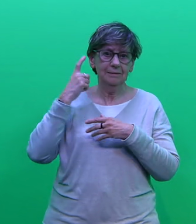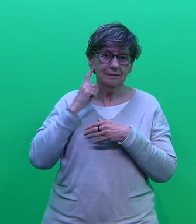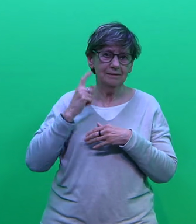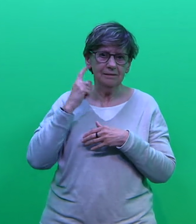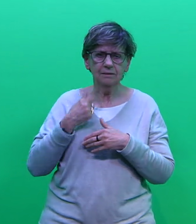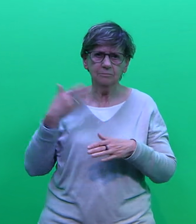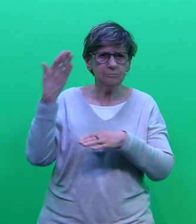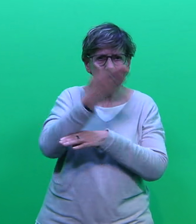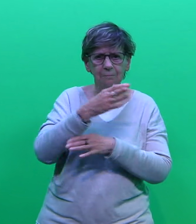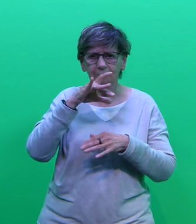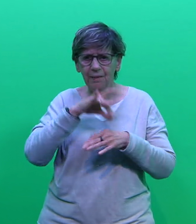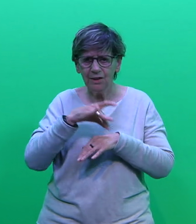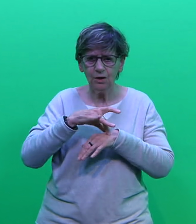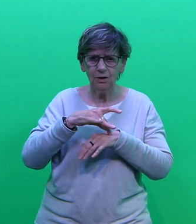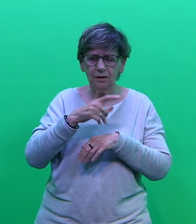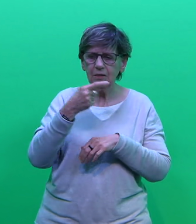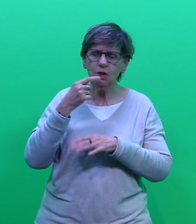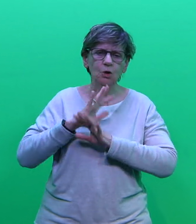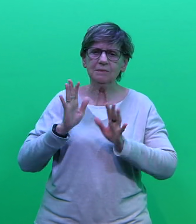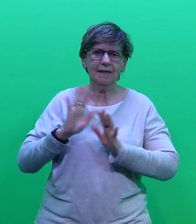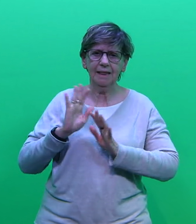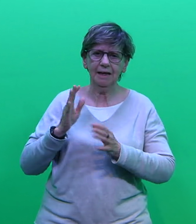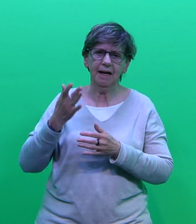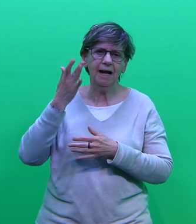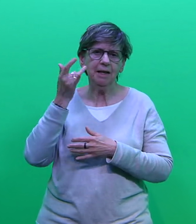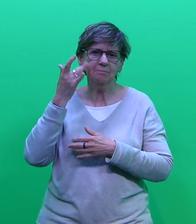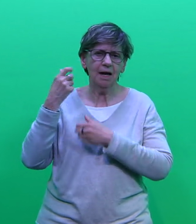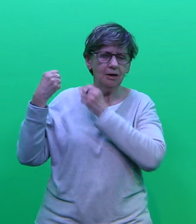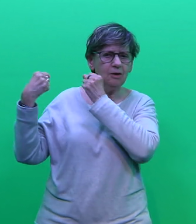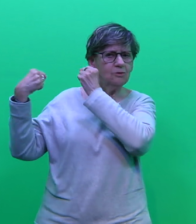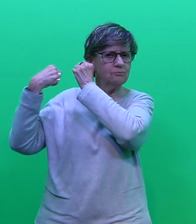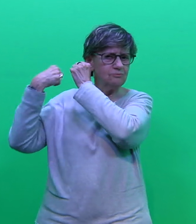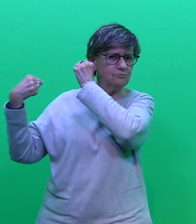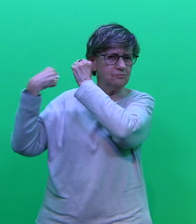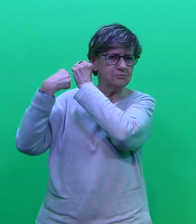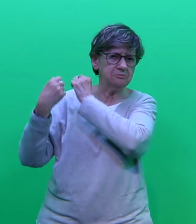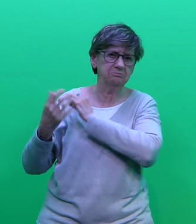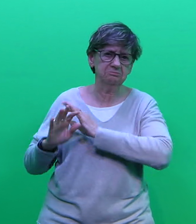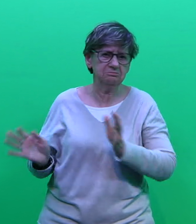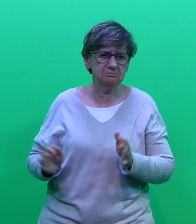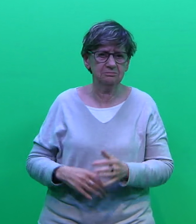Tenia un líquid a l'orella, vaig anar al metge i em va dir que no passava res, em va netejar l'orella i ja està.